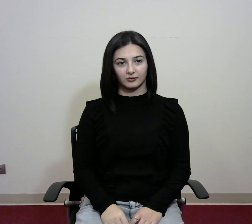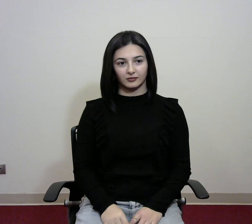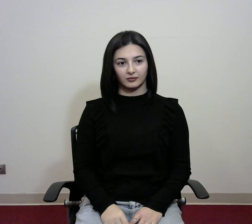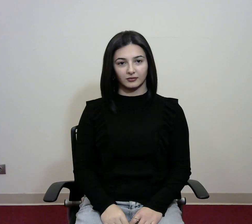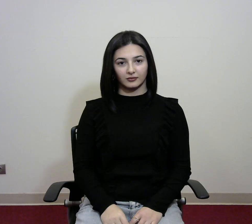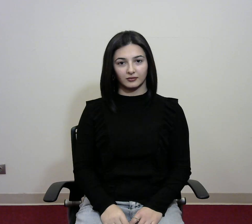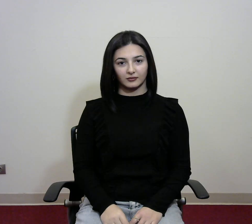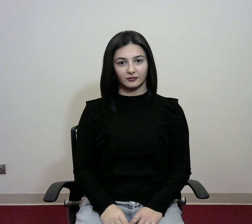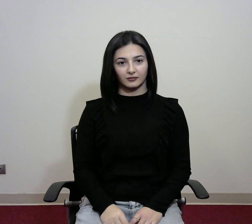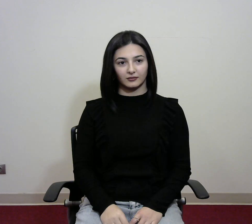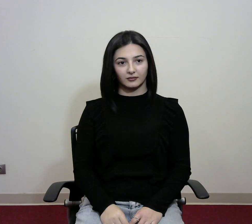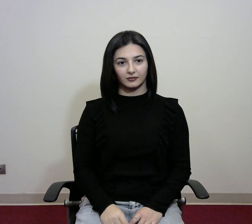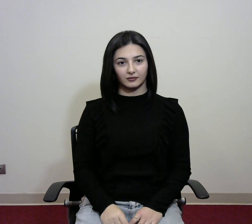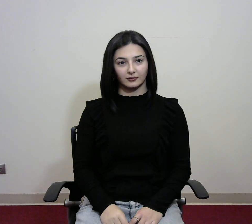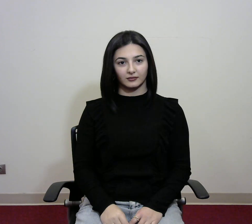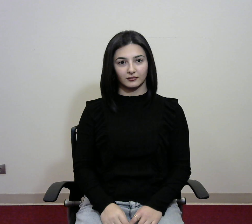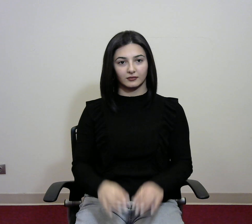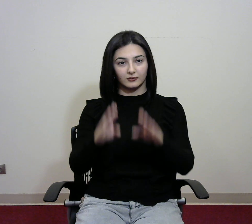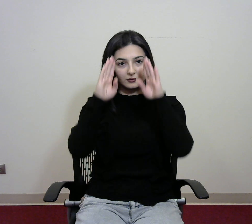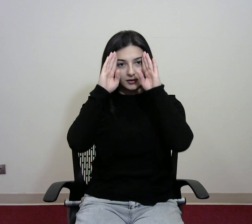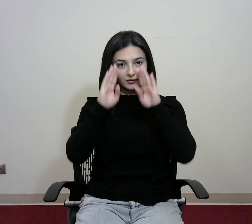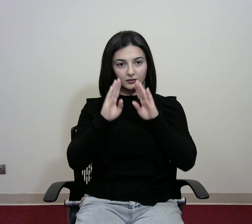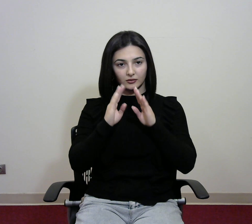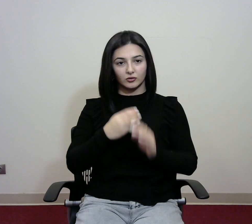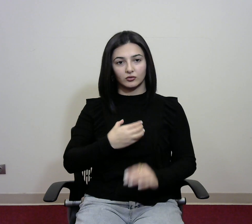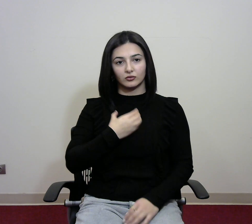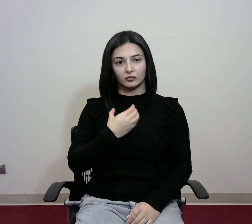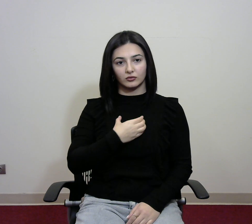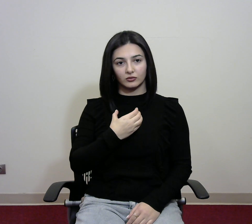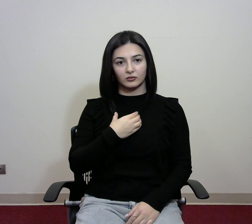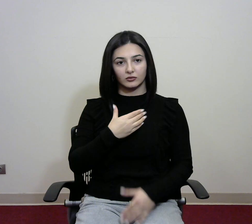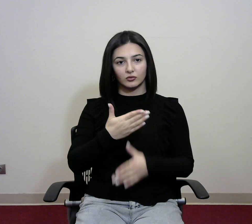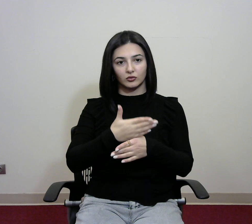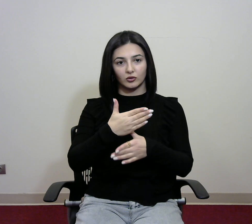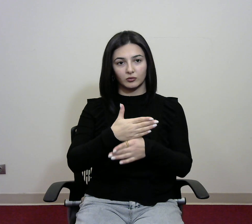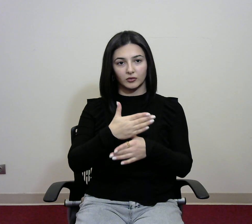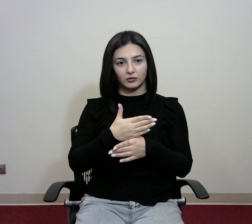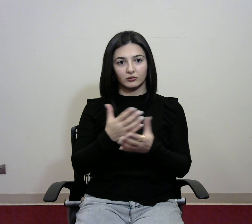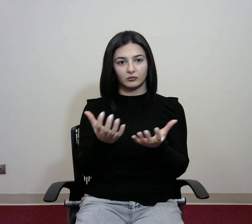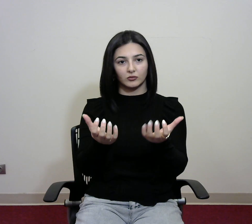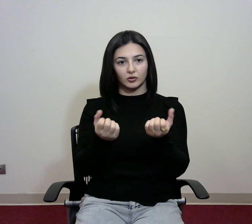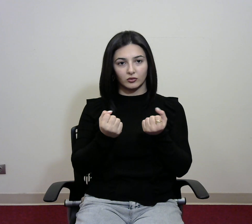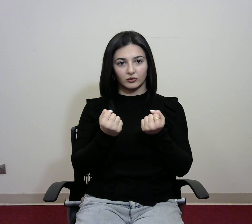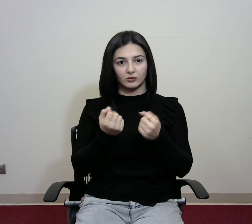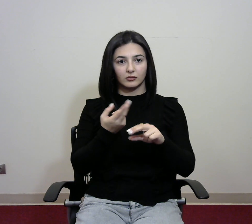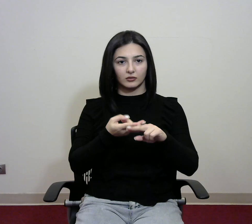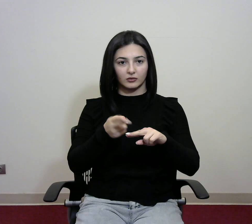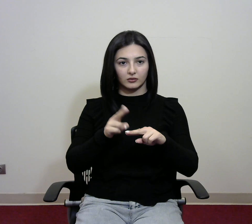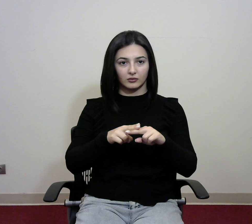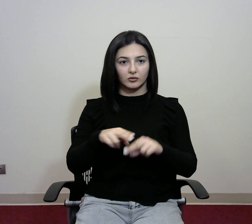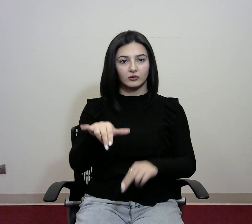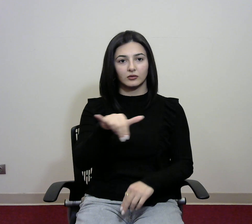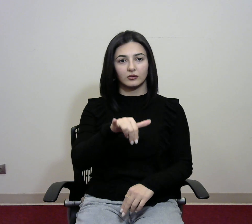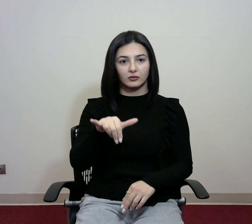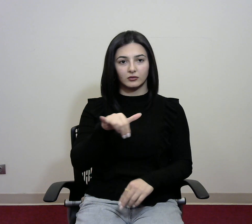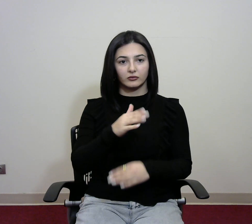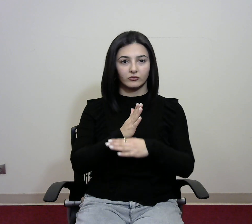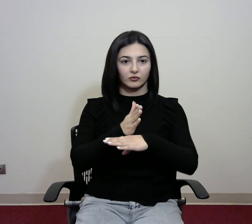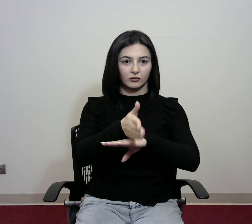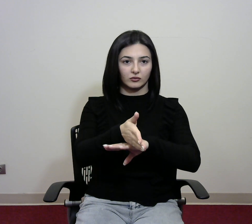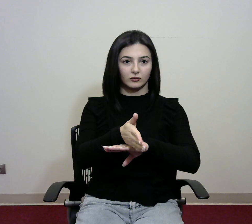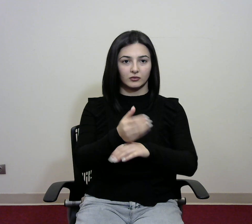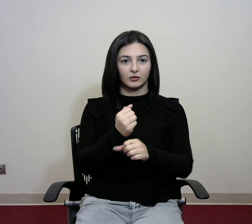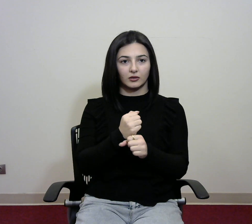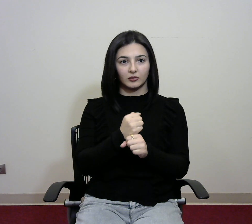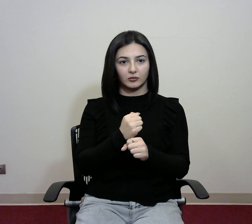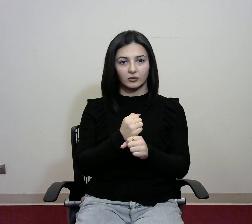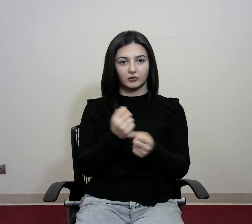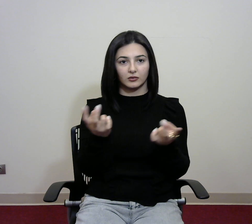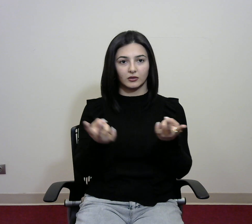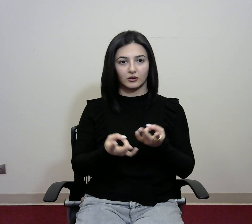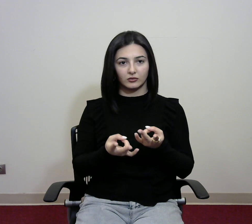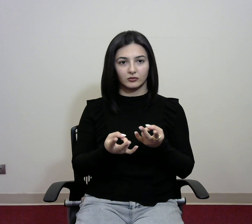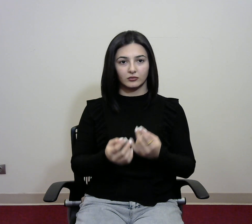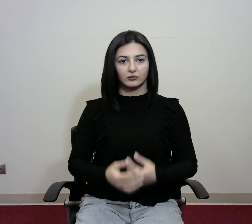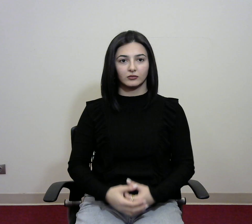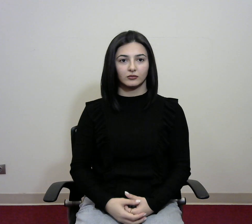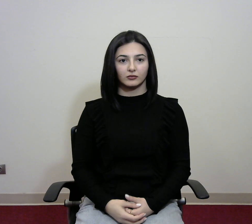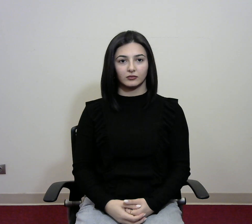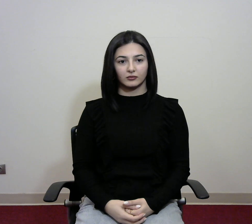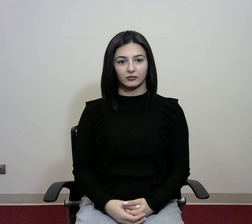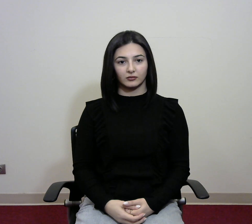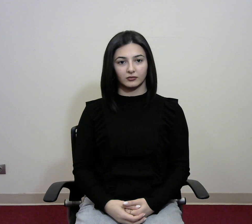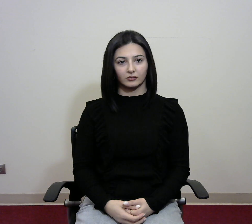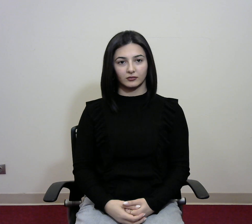Ünvanlı sosial yardım almaq üçün hara müraciət etmək lazımdır